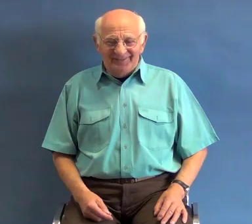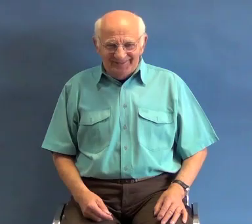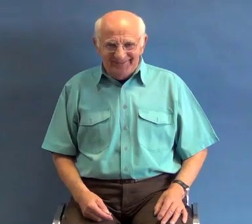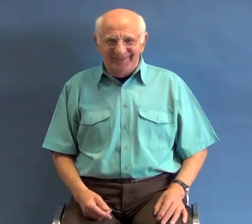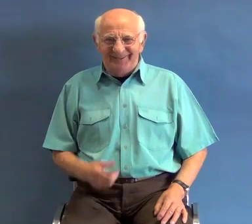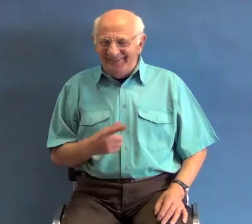Aha.